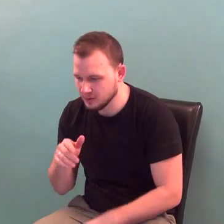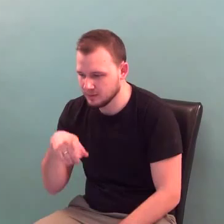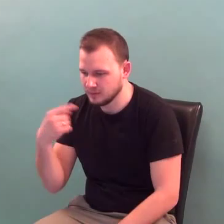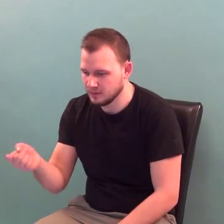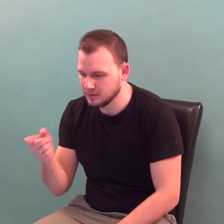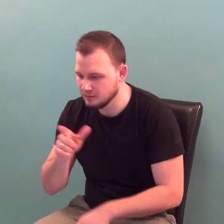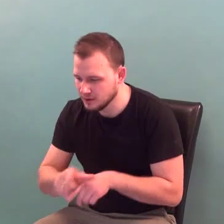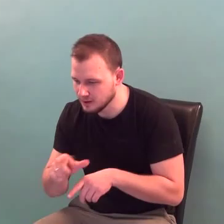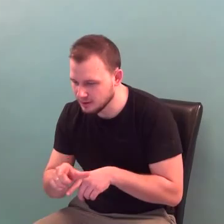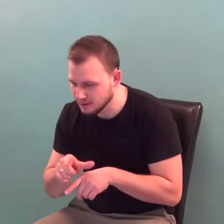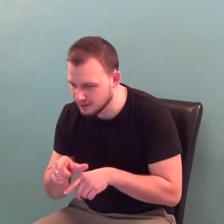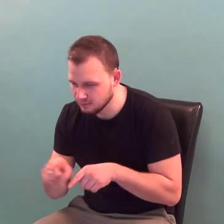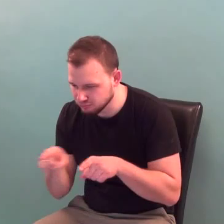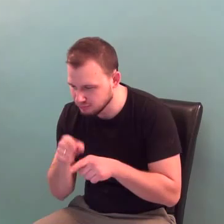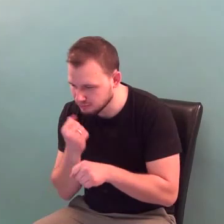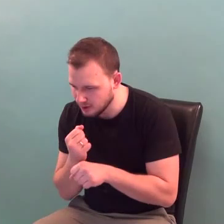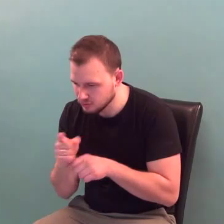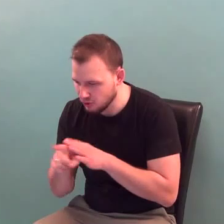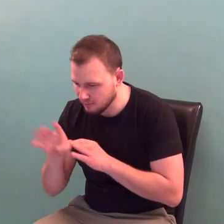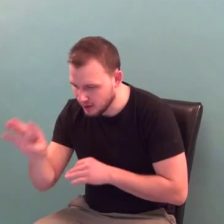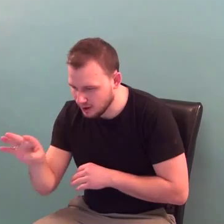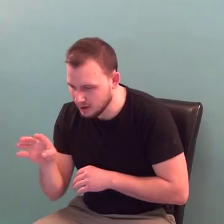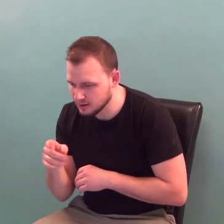Następnie dwunastego tak samo pracuję do czwartej.